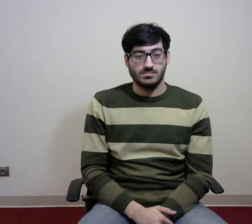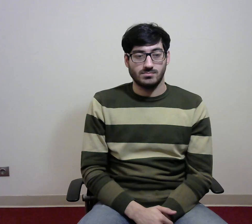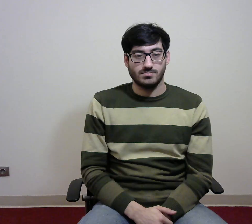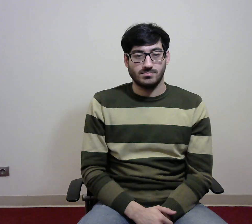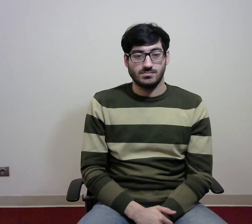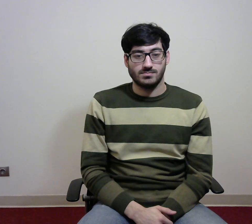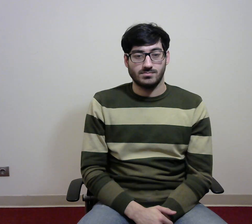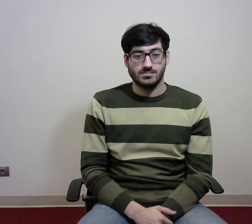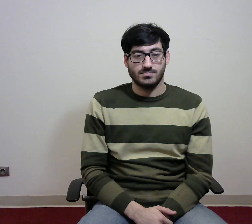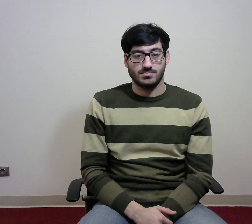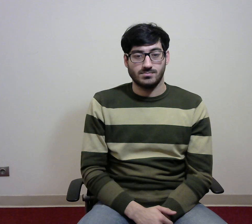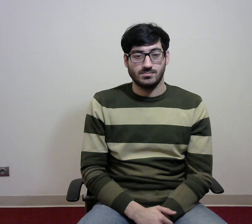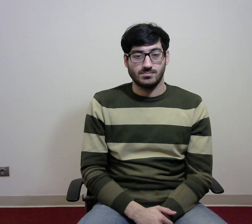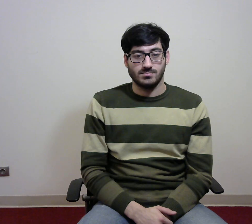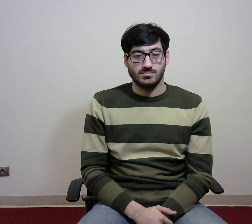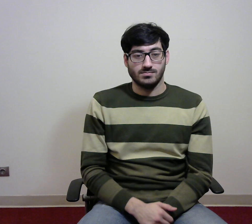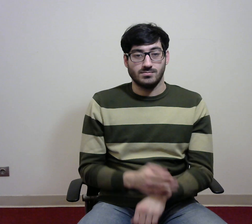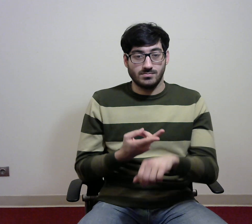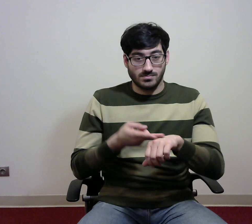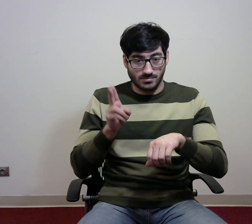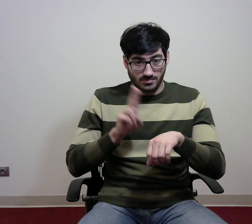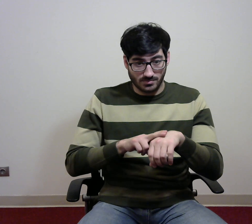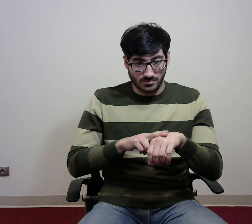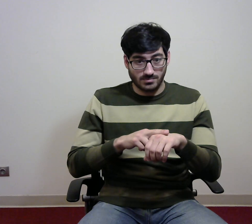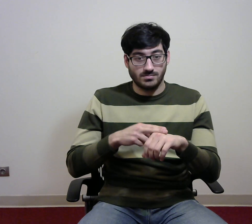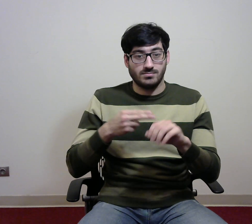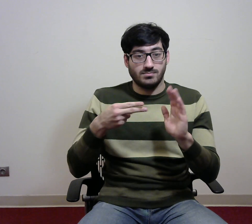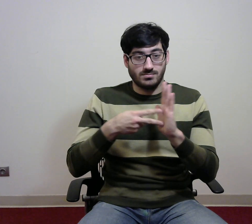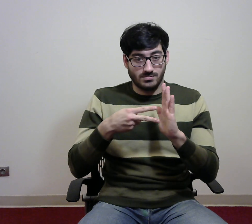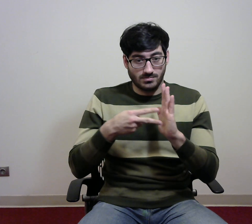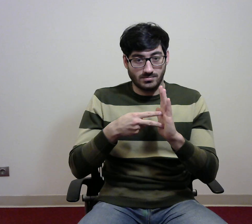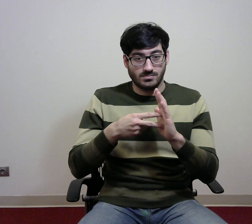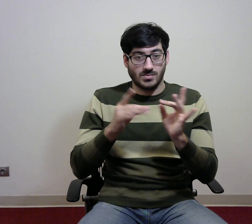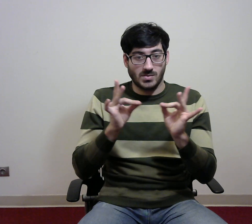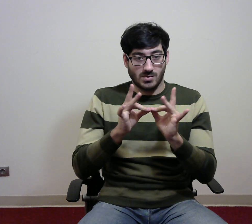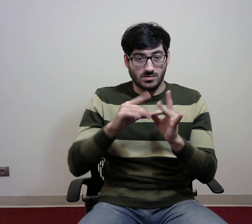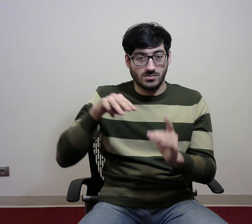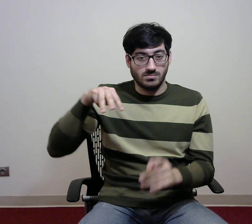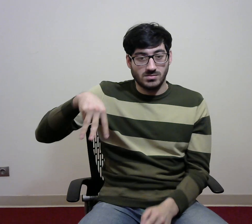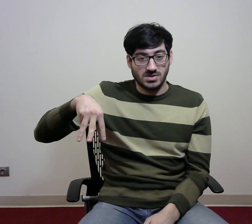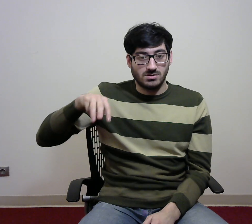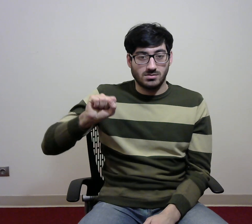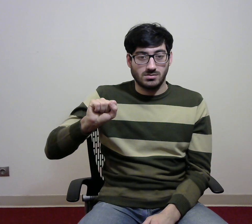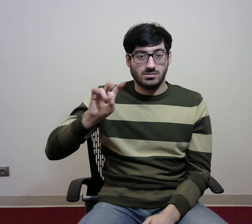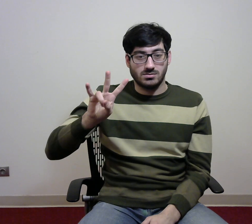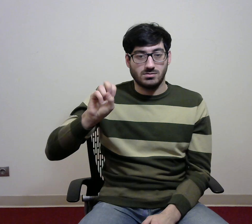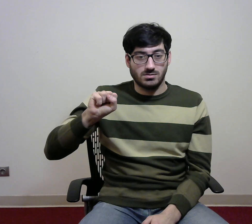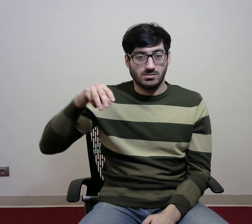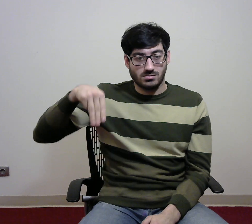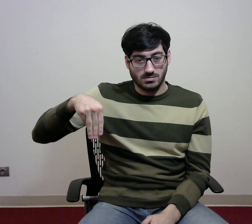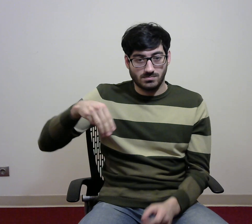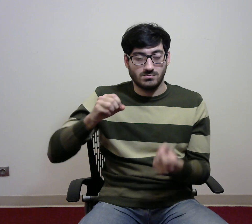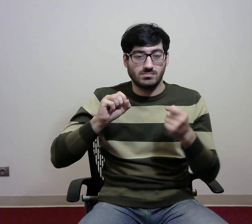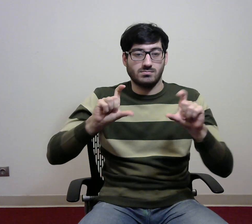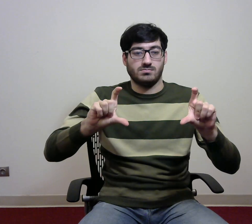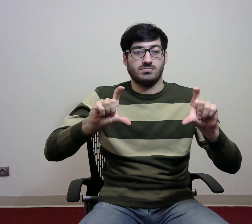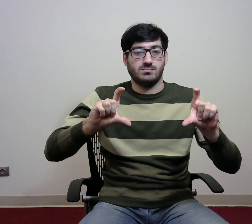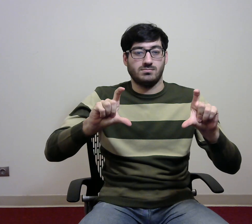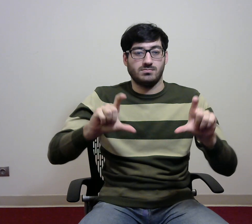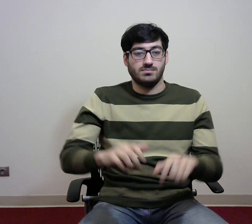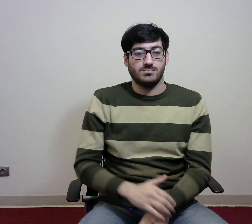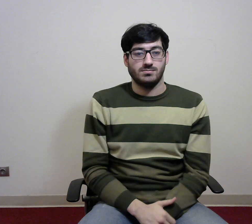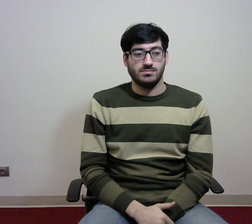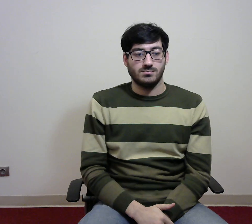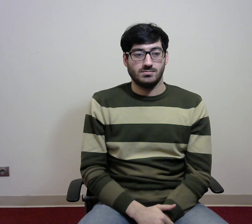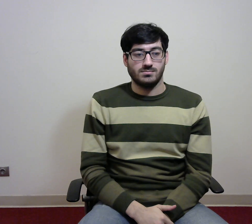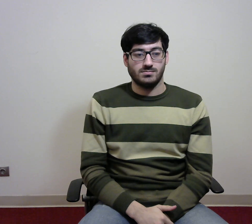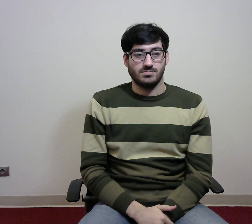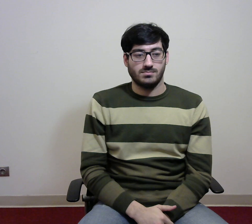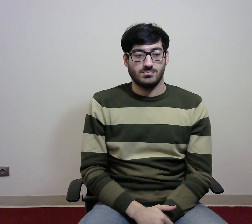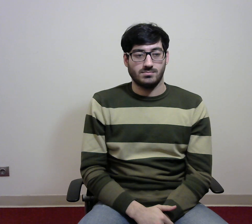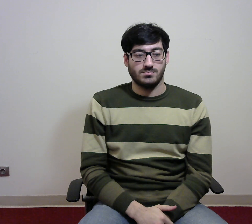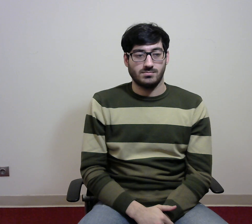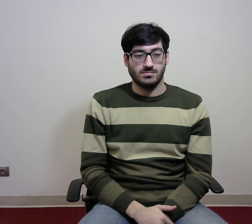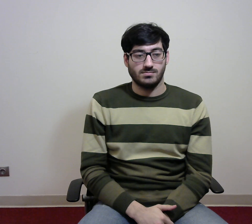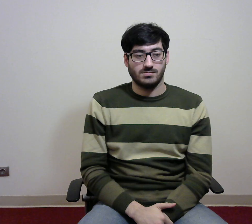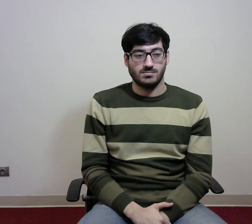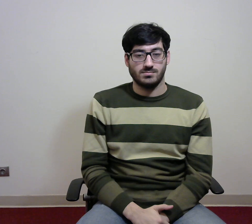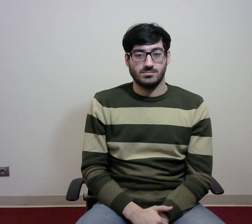Bunun qiyməti 10 manat qalxıb